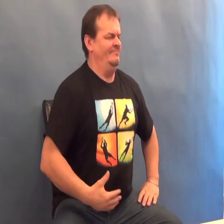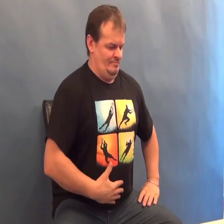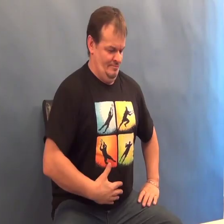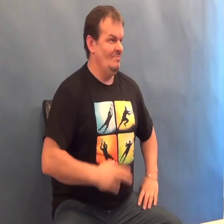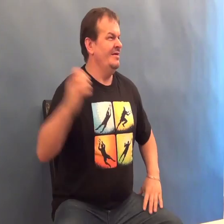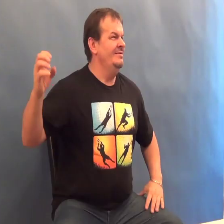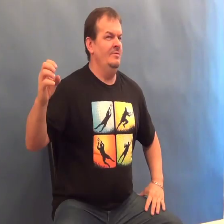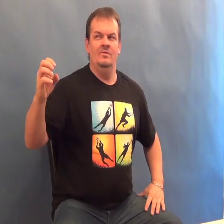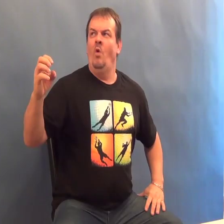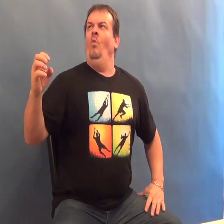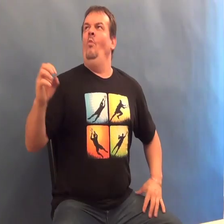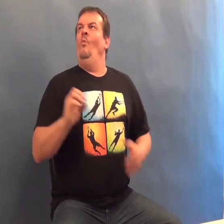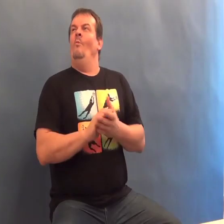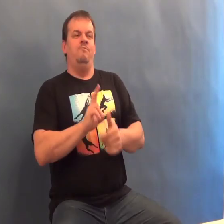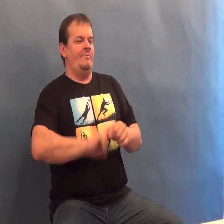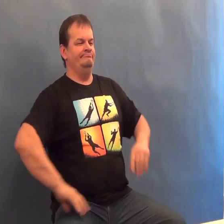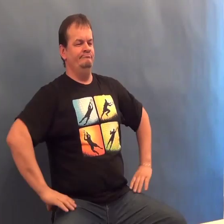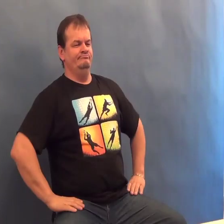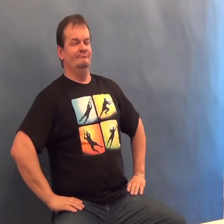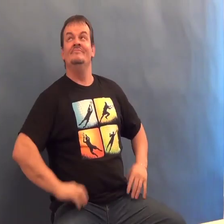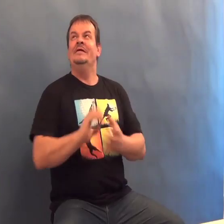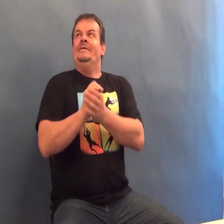Ten mały chłopiec czuje, że w coś uderzył, odwraca się i jest zmieszany widokiem stojącego policjanta.